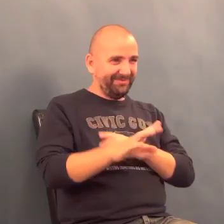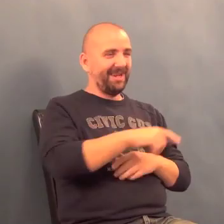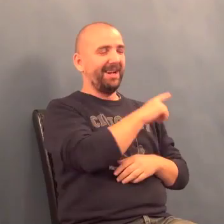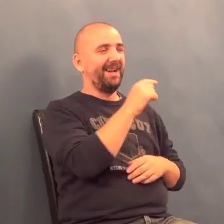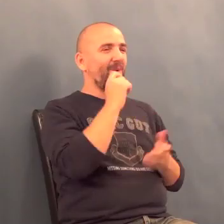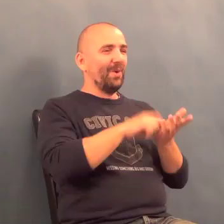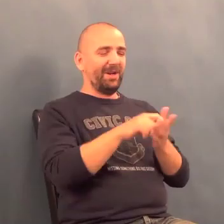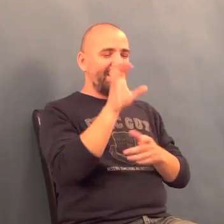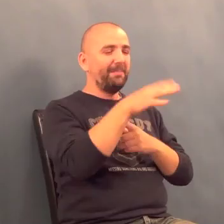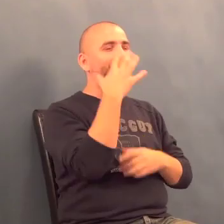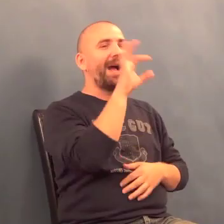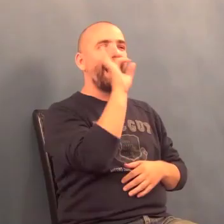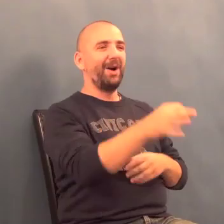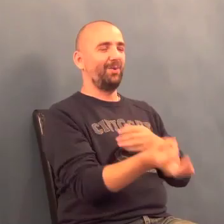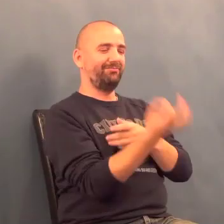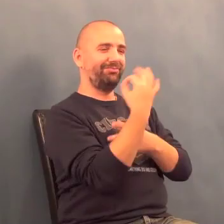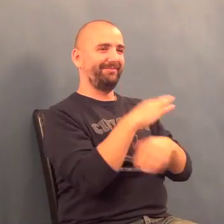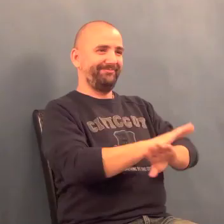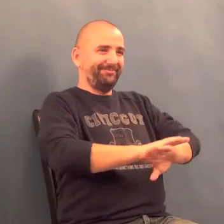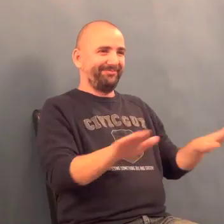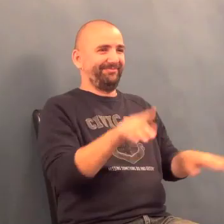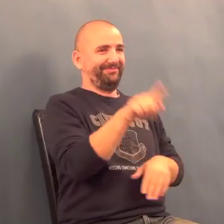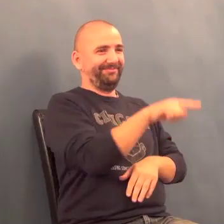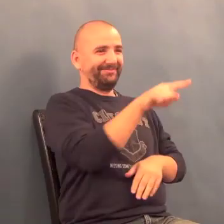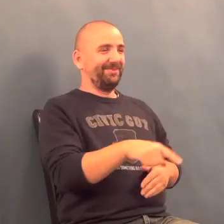Kura patrzy na kota z góry i mówi: bardzo dobrze, koniec tego dokuczania.